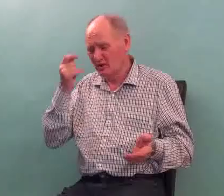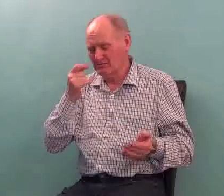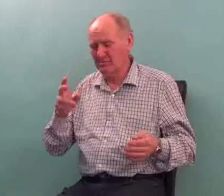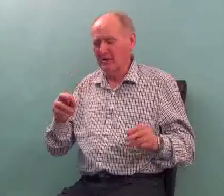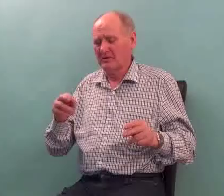Po co?